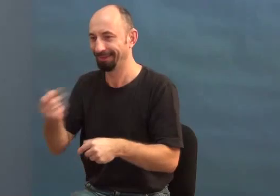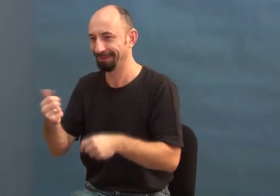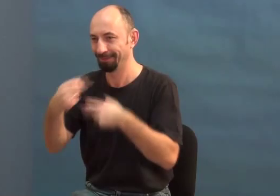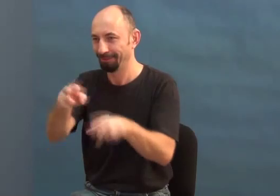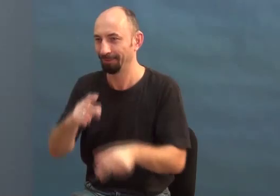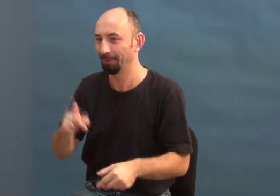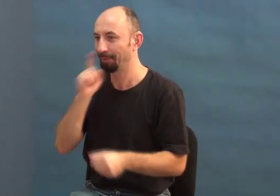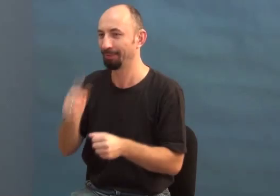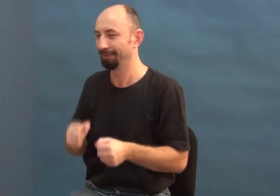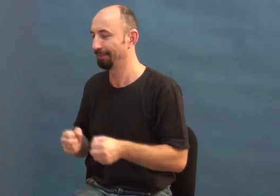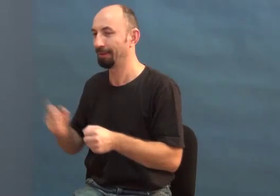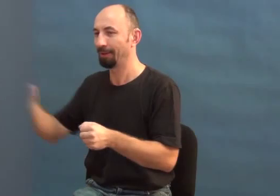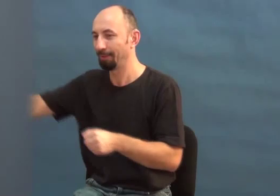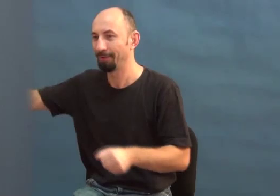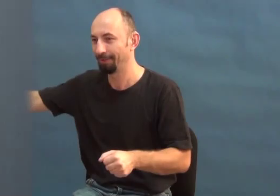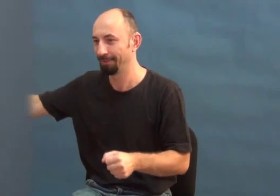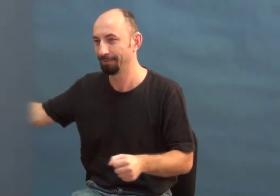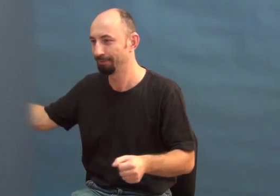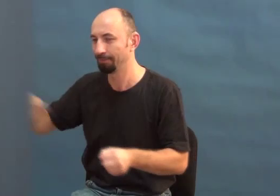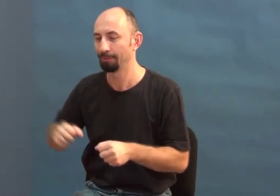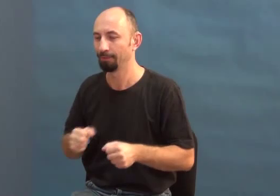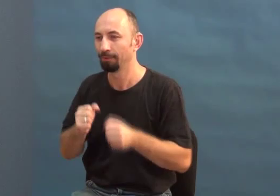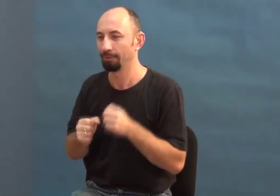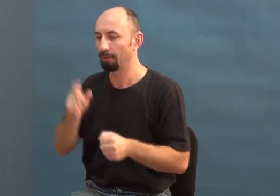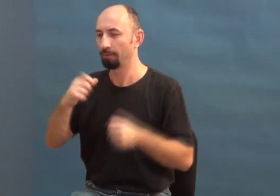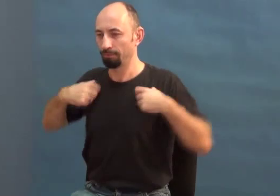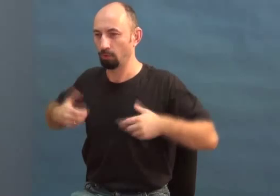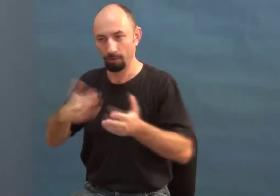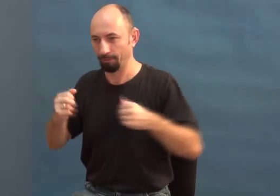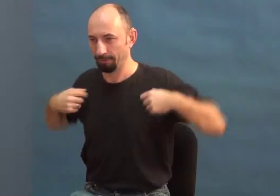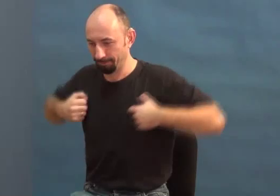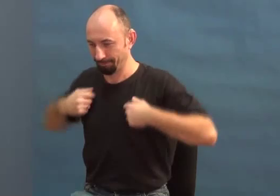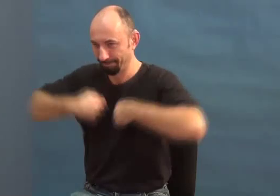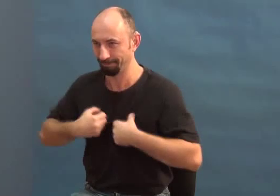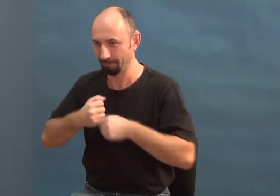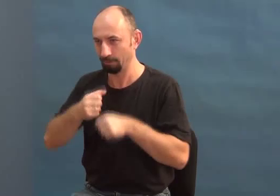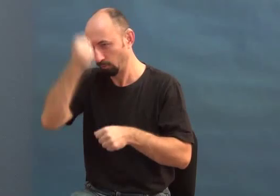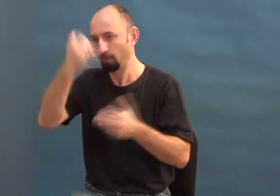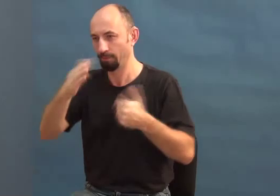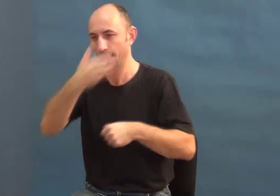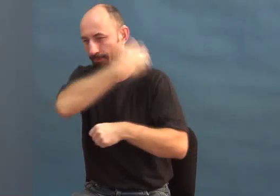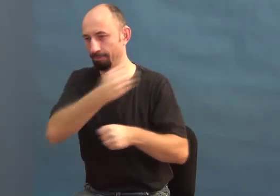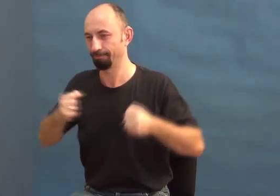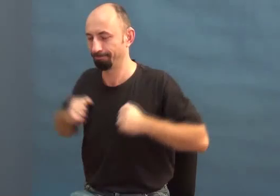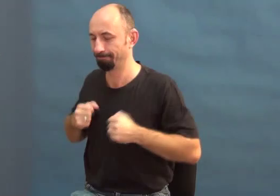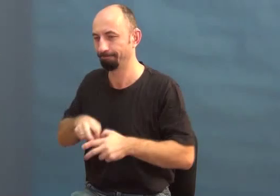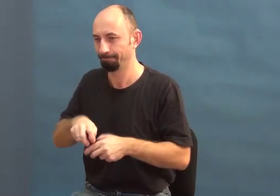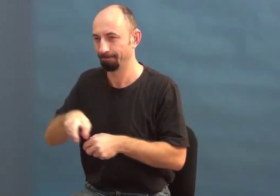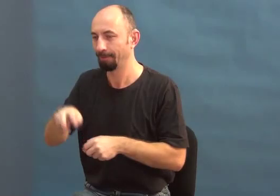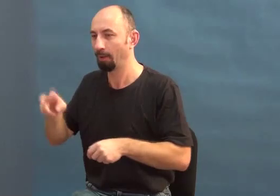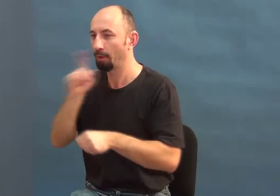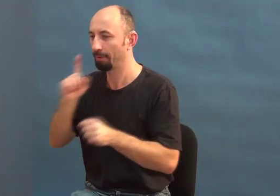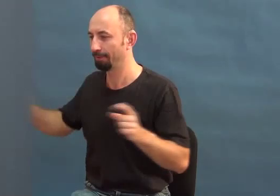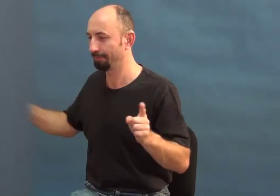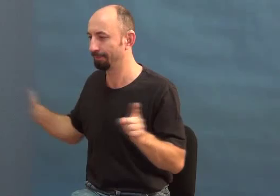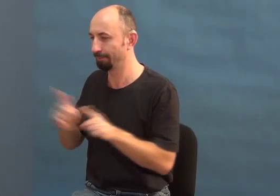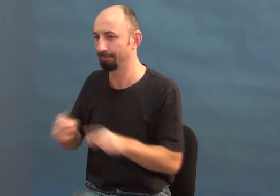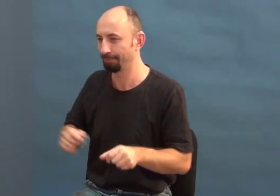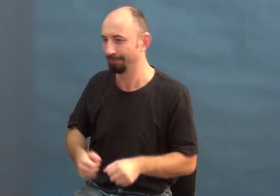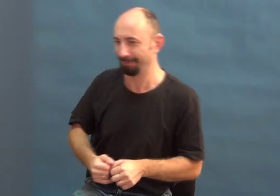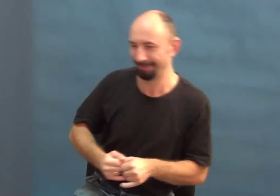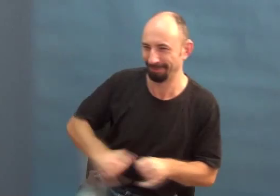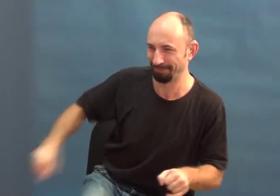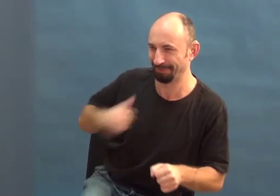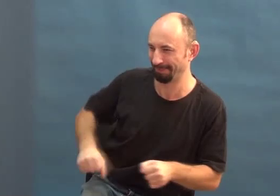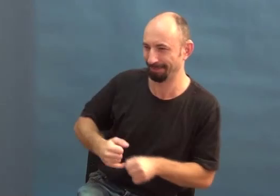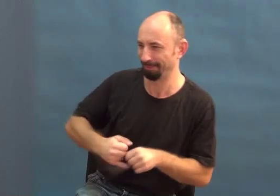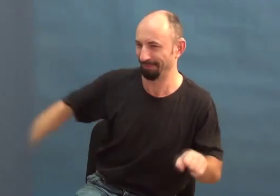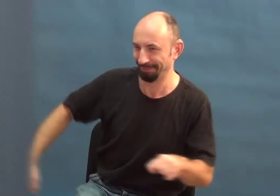Chaplin zakłada plecak i chowa szkło, potem idzie dalej, nagle spotyka chłopca, ale próbuje go odepchnąć nogą.